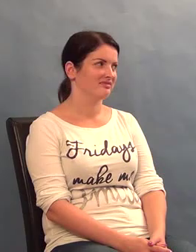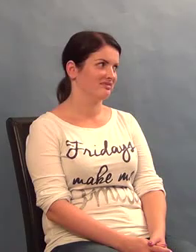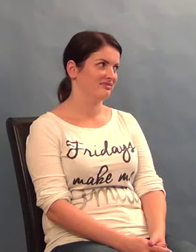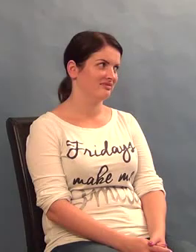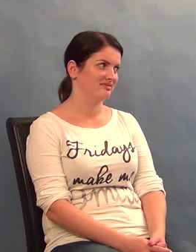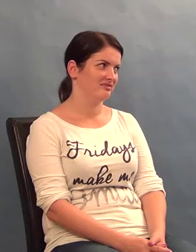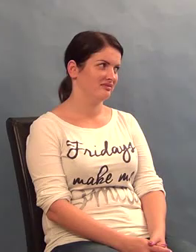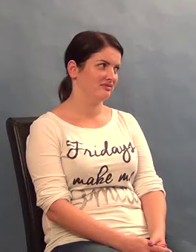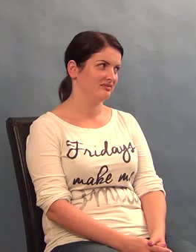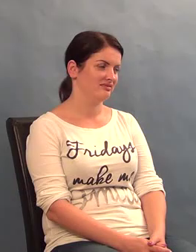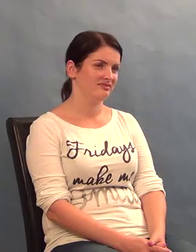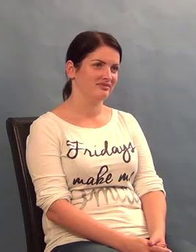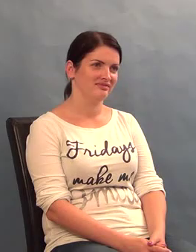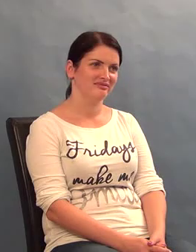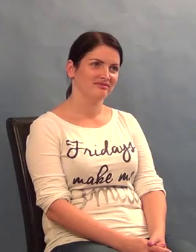Jak spiłuję to spadnie na dół?